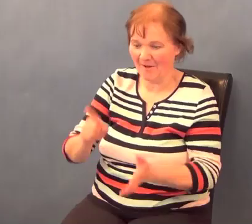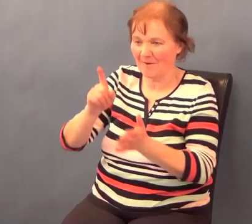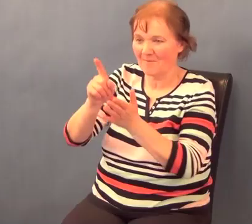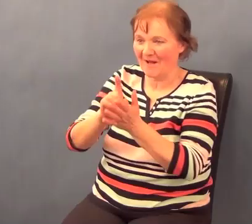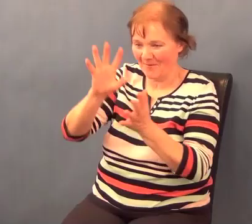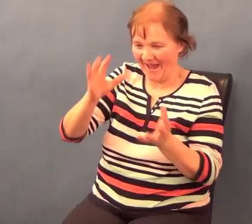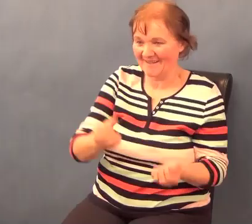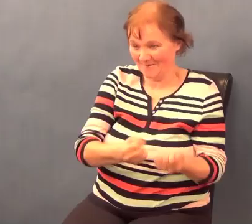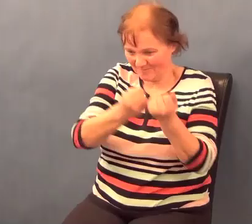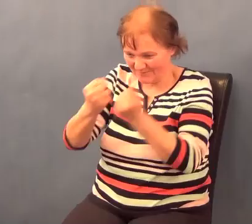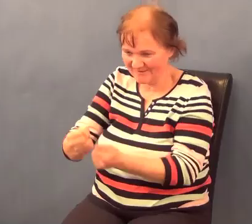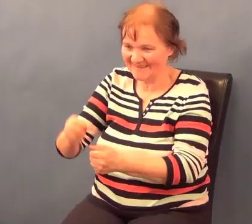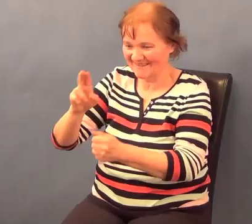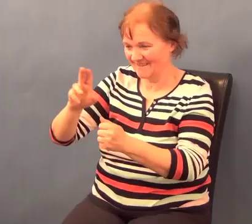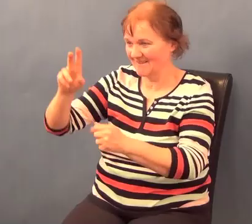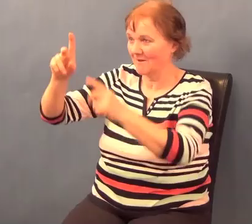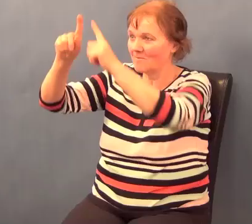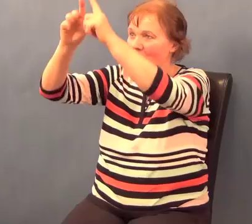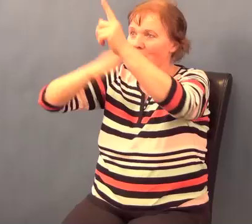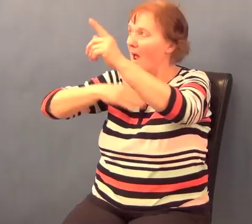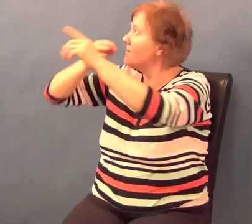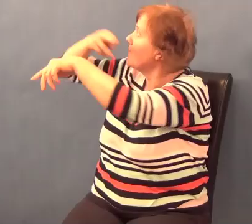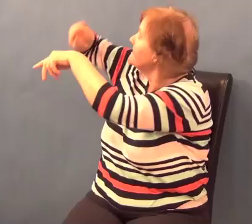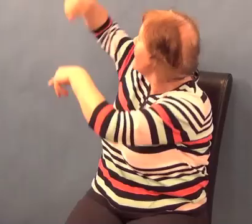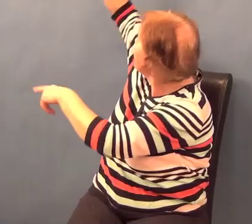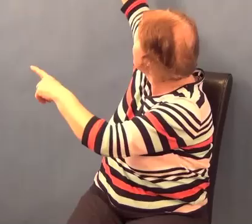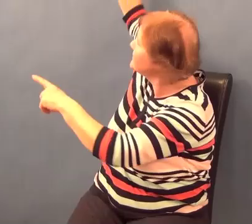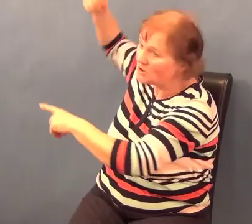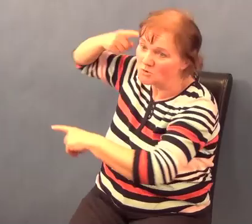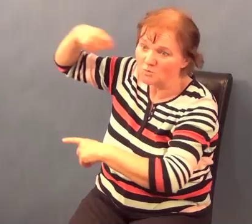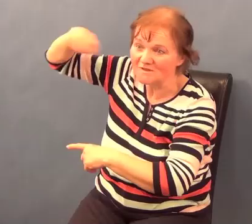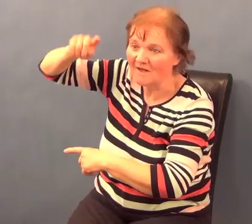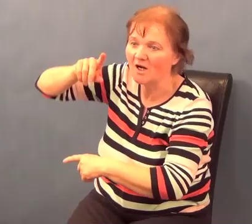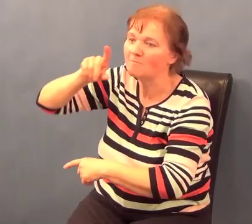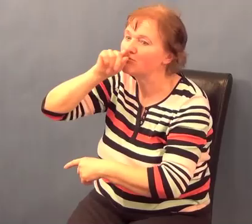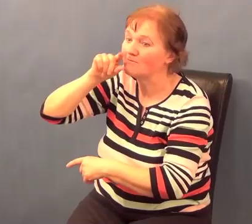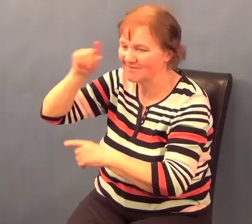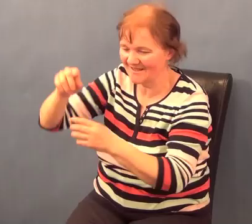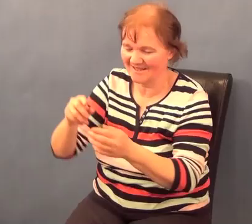Mysz przynosi coś ładnego, niebieskiego. Na ścianie jest zegar z kukułką.